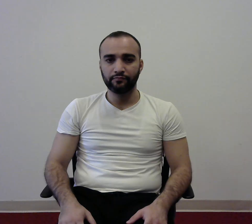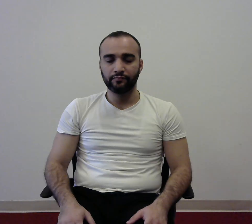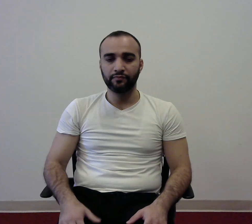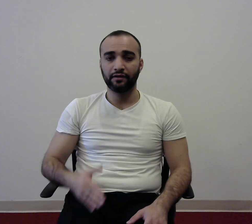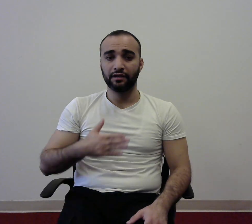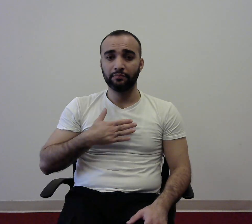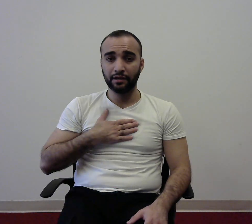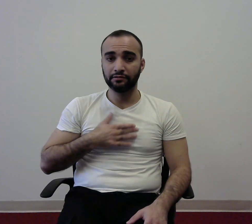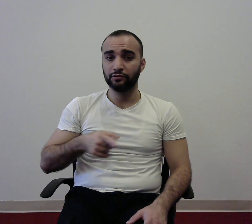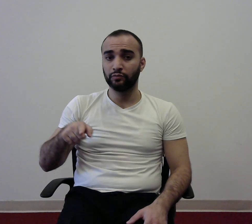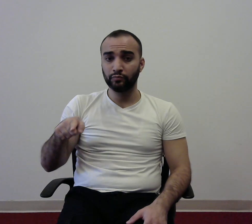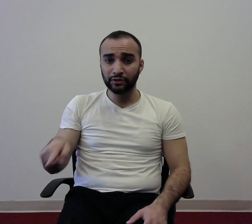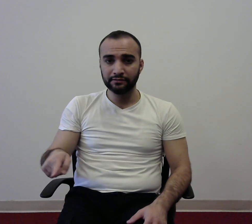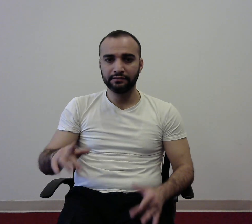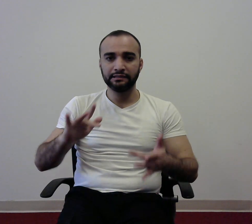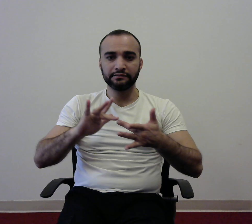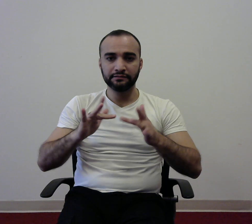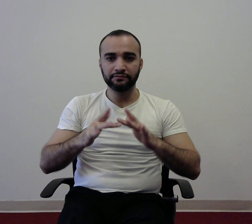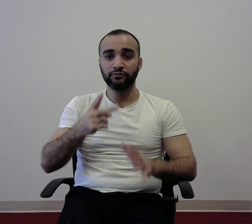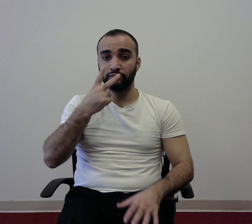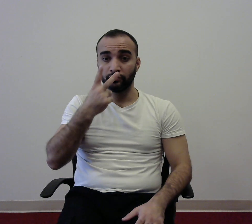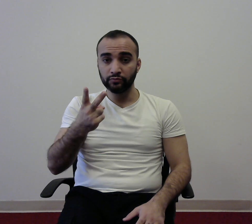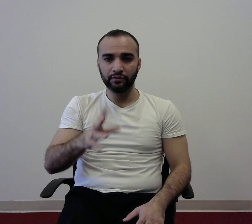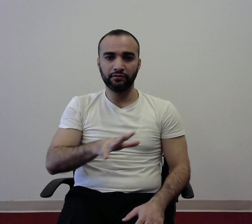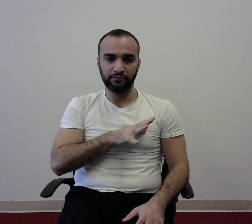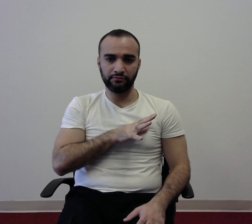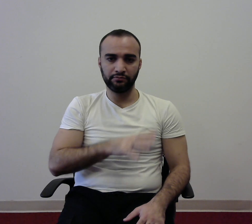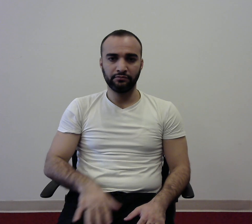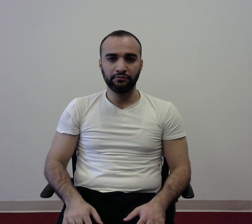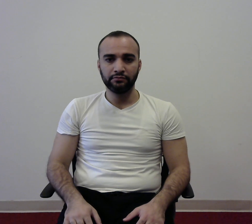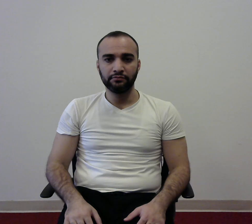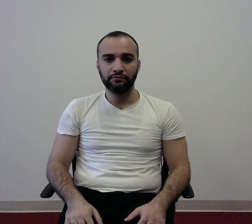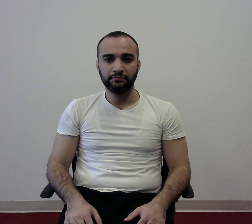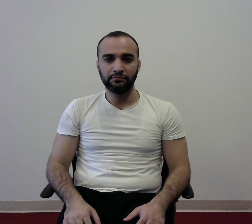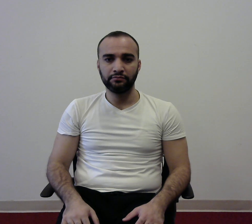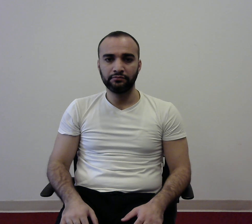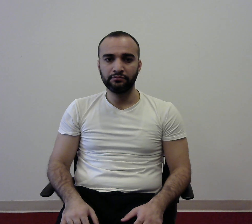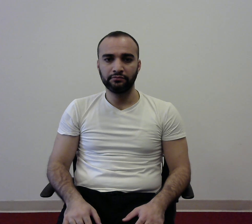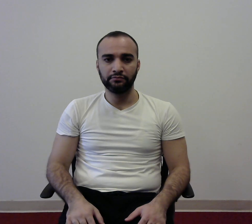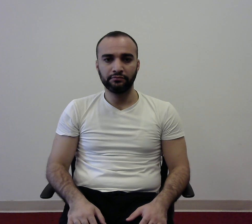Mən bunu internetdə görmüşəm